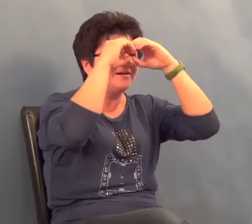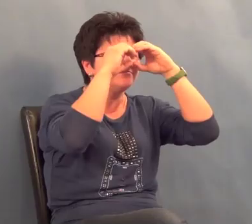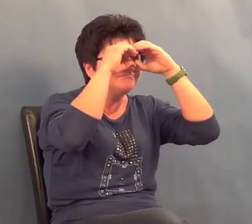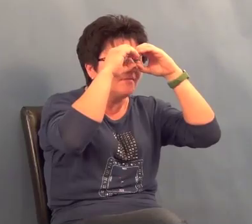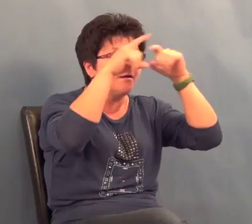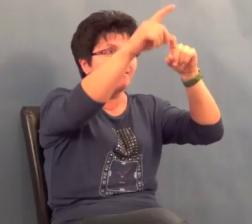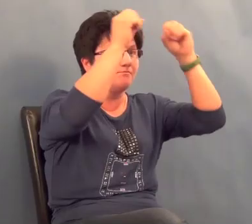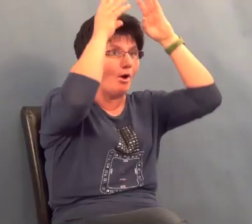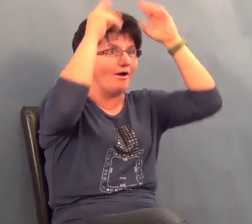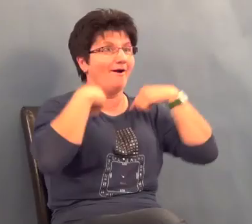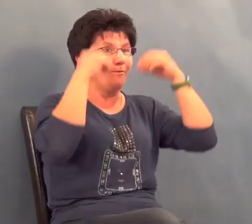Obaj są przestraszeni.